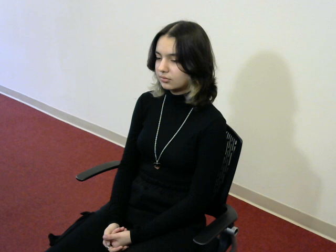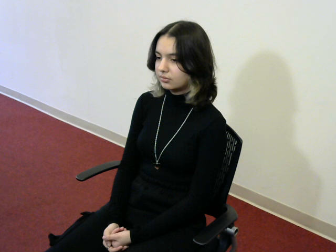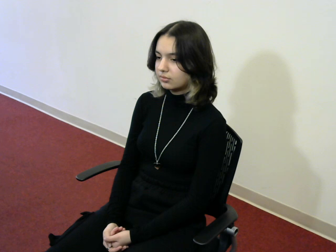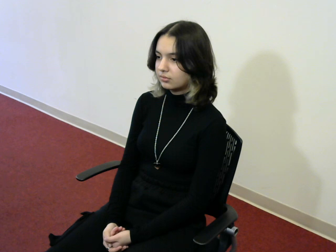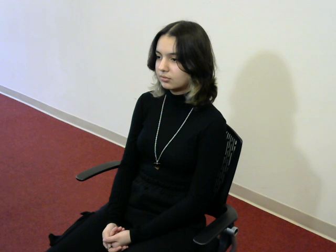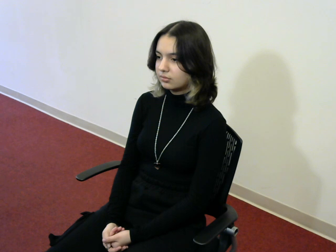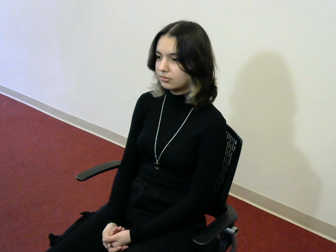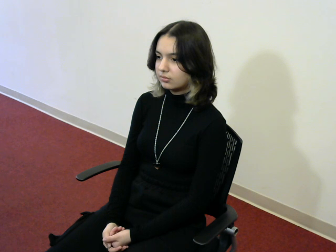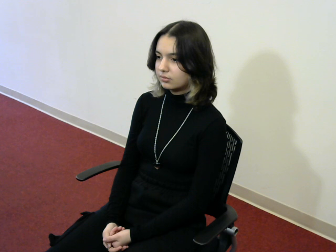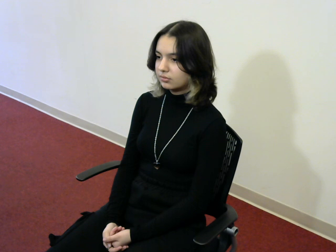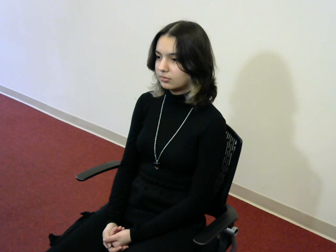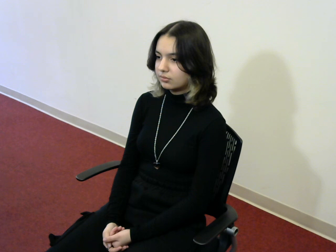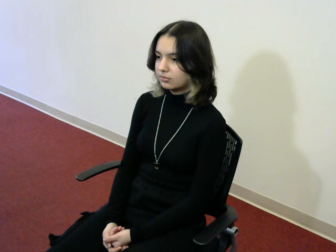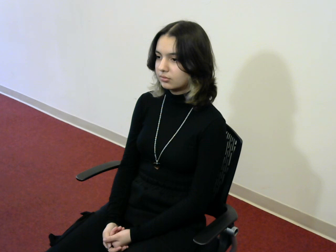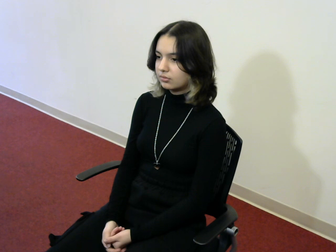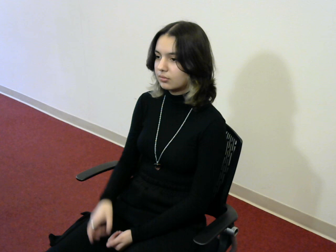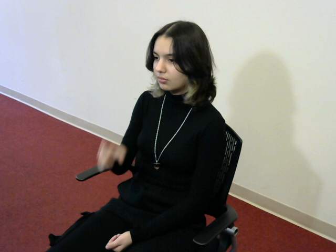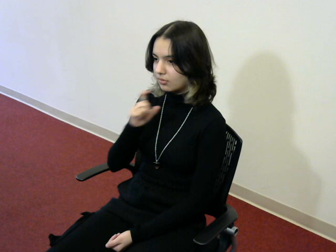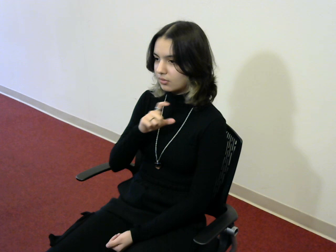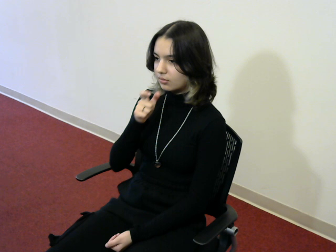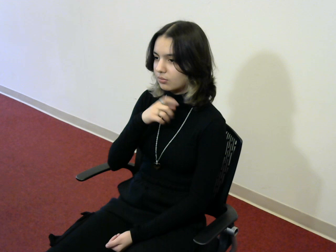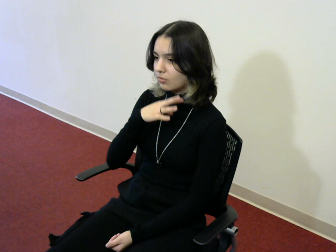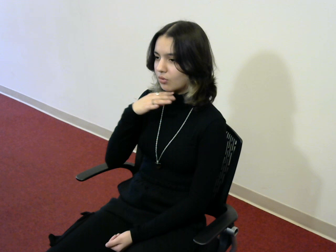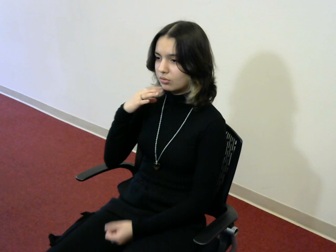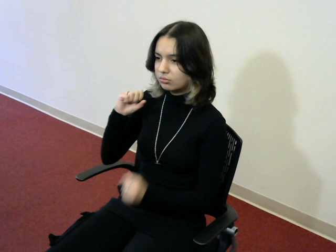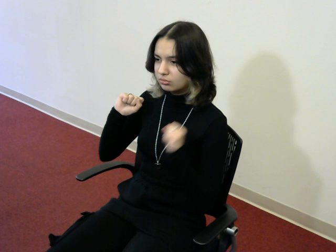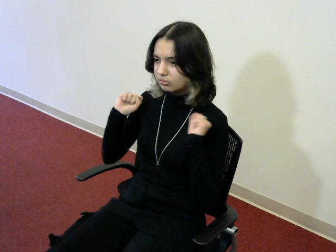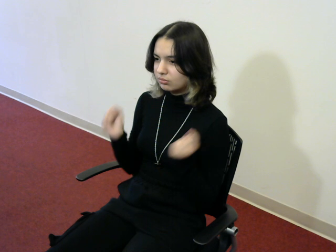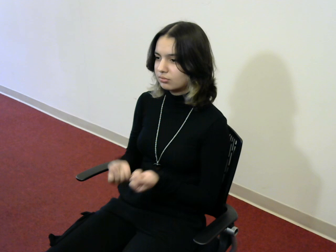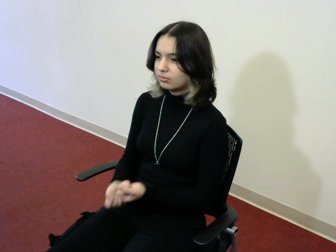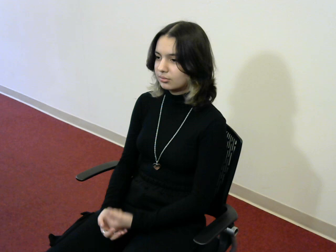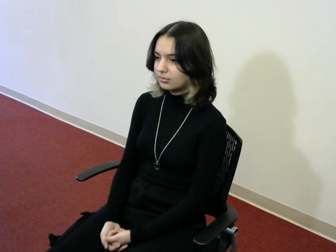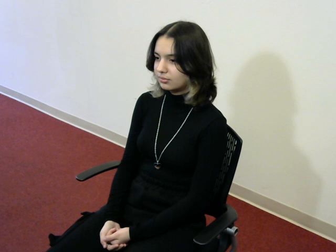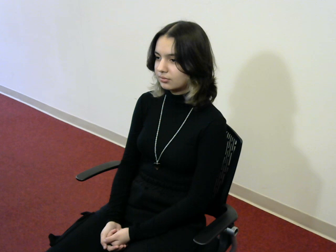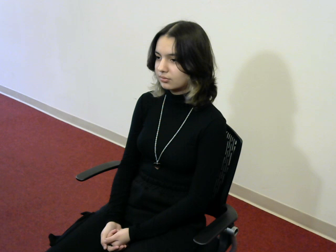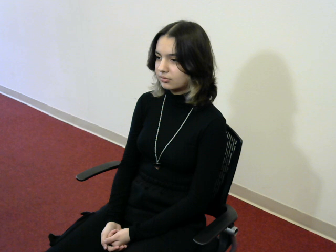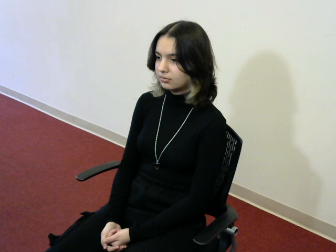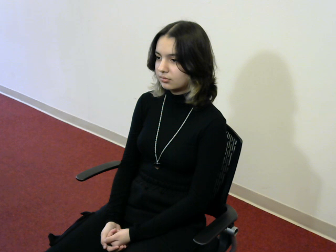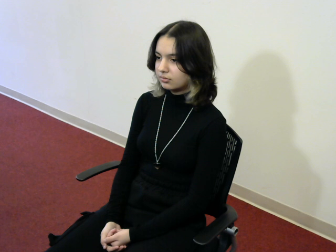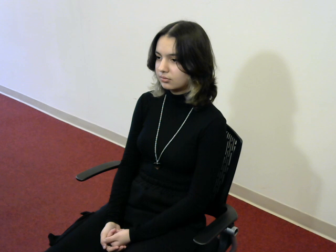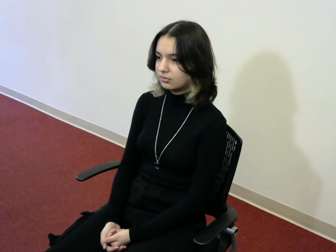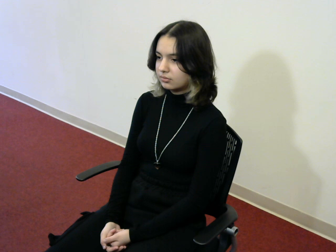Dondurma çox soyuqdur